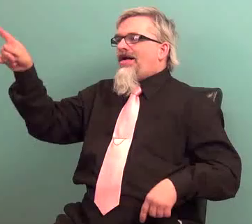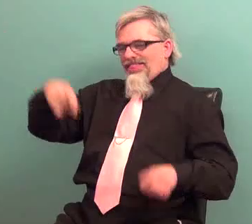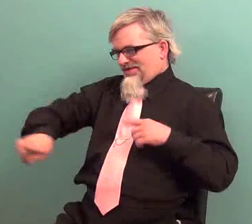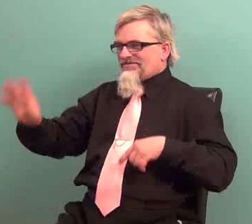Poszedł.